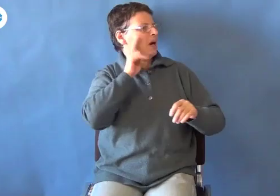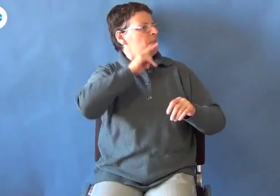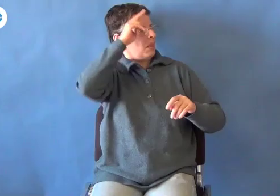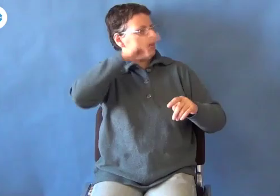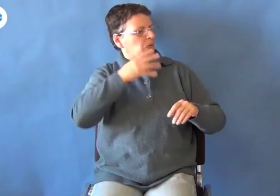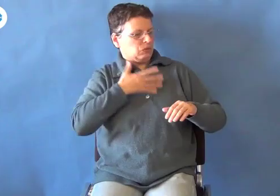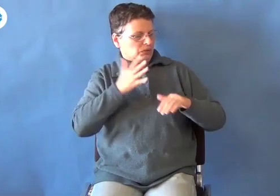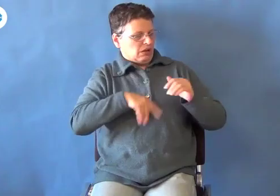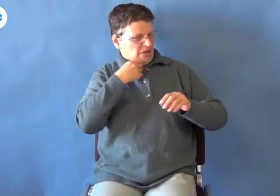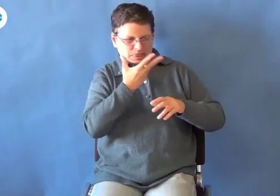Mama i tata mieli złe przeczucia.